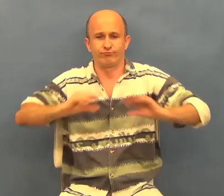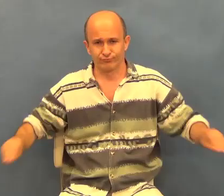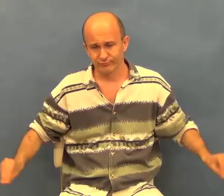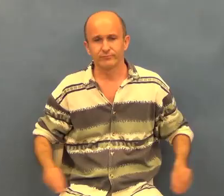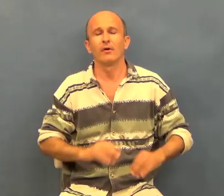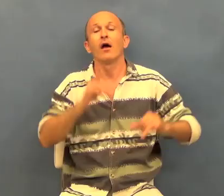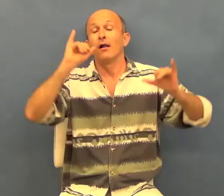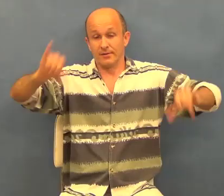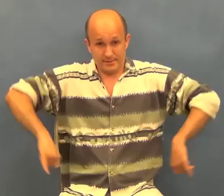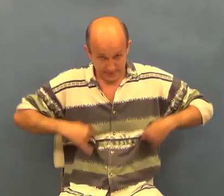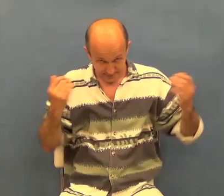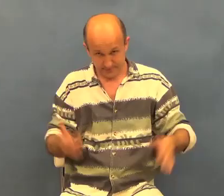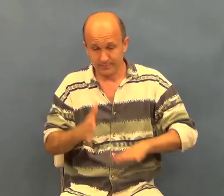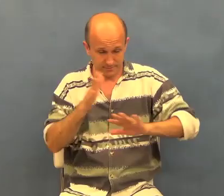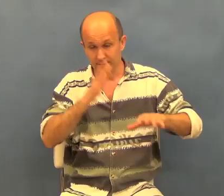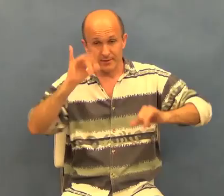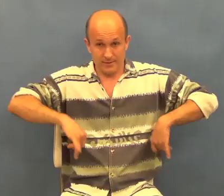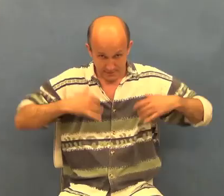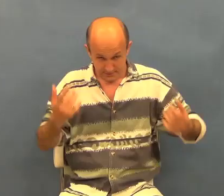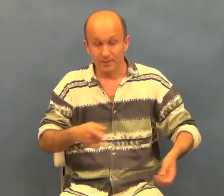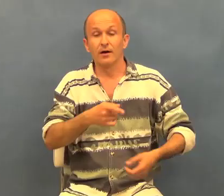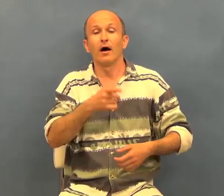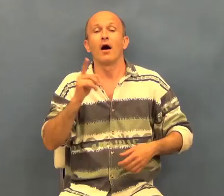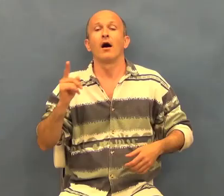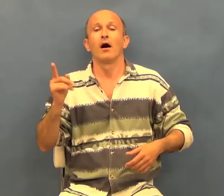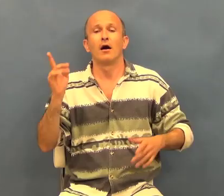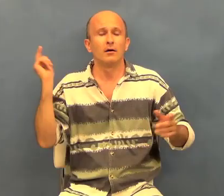Minęła noc i rano przyszedł ten chłopak.